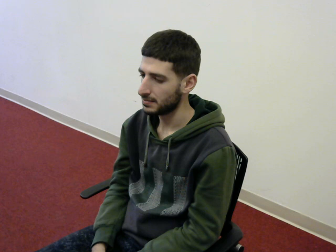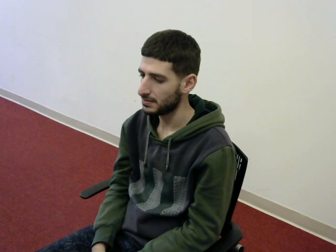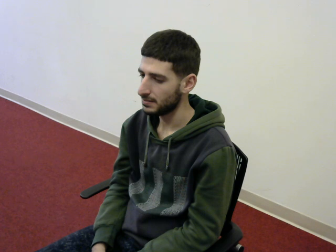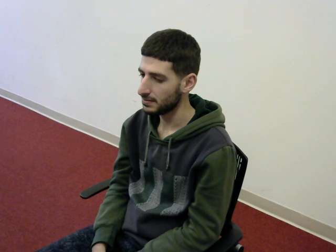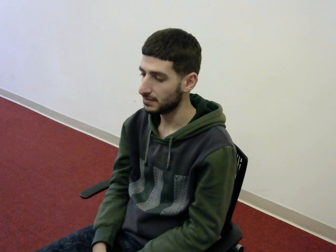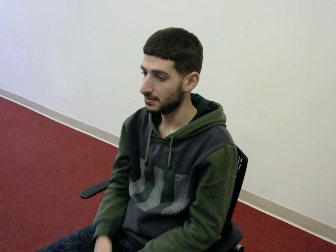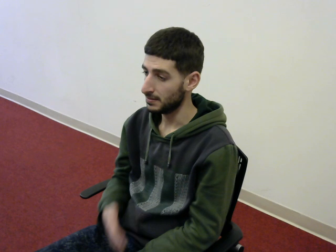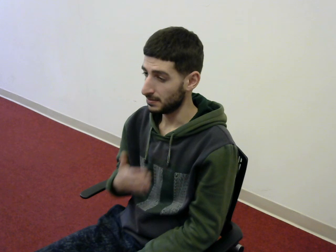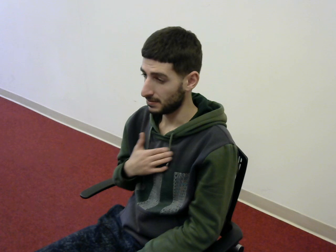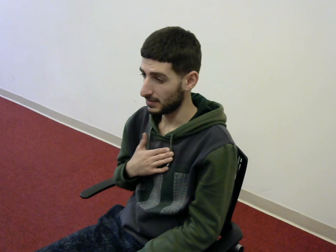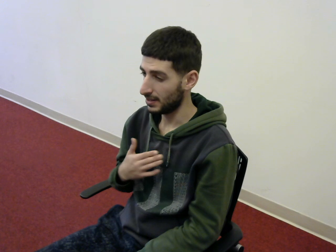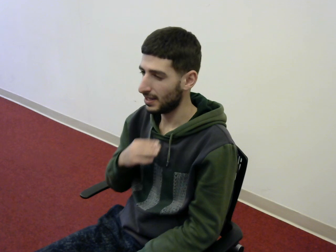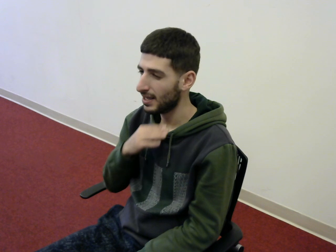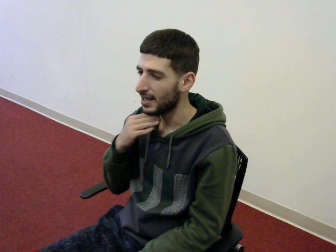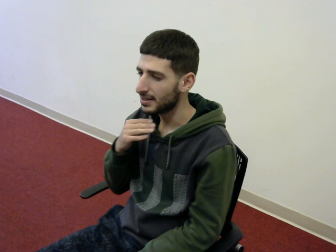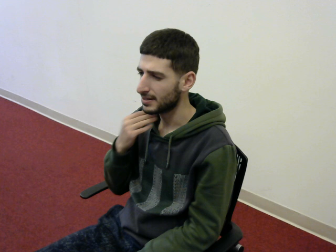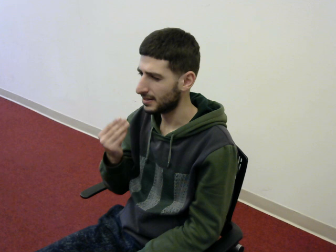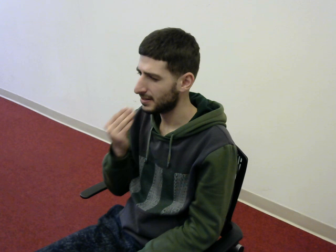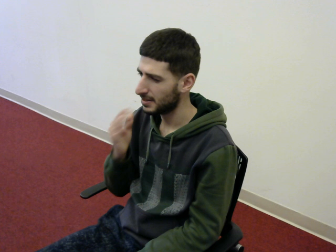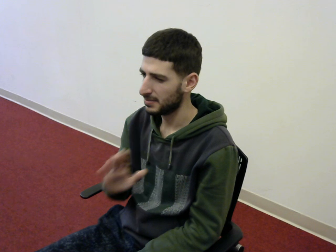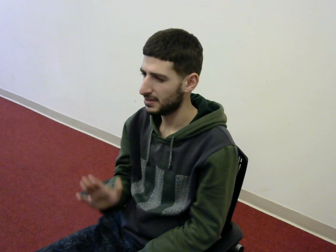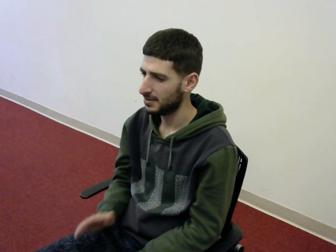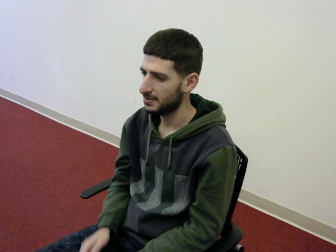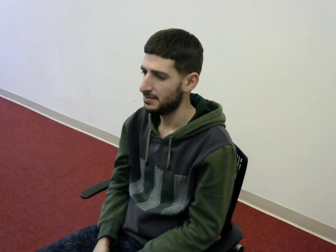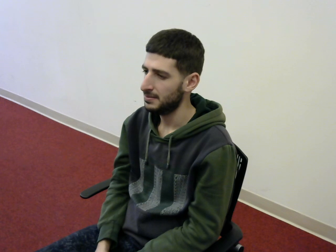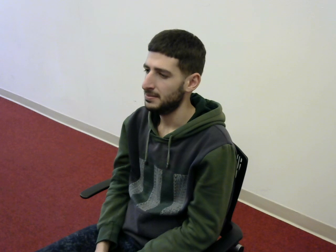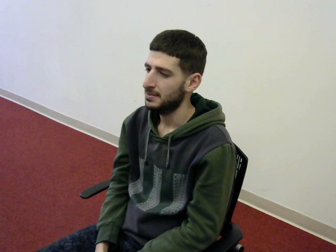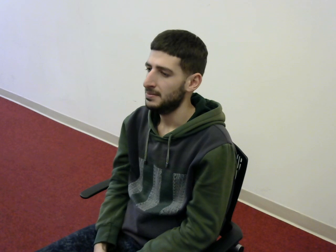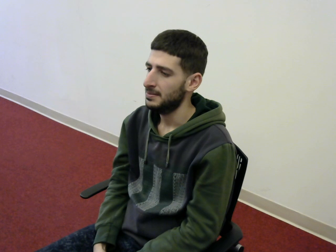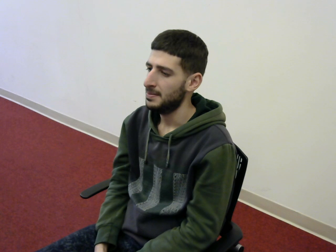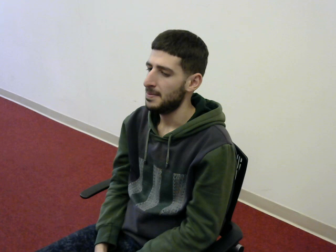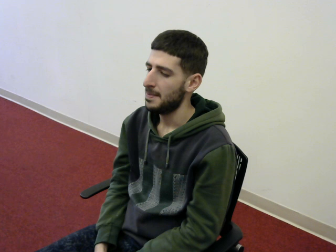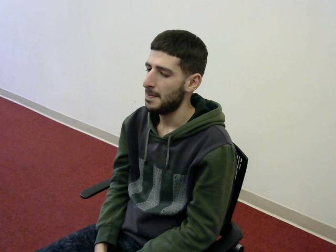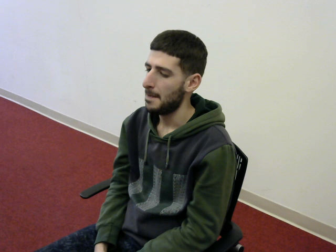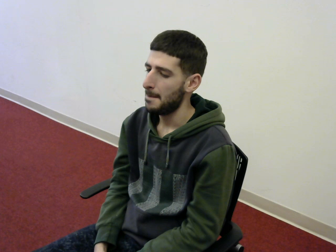Mən ət yemirəm